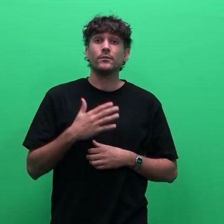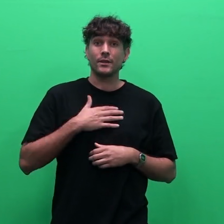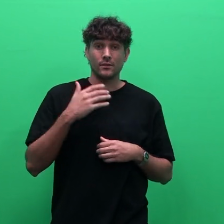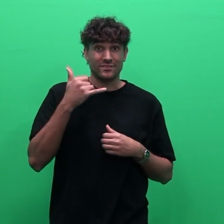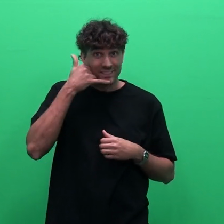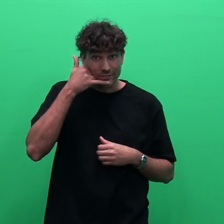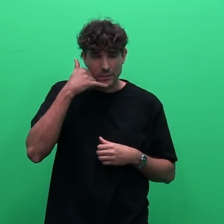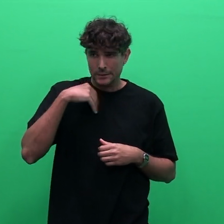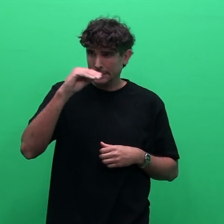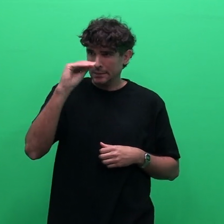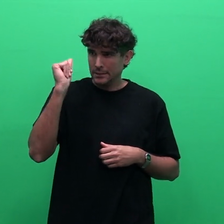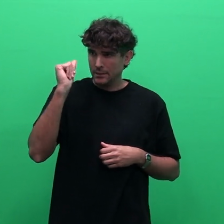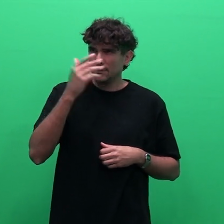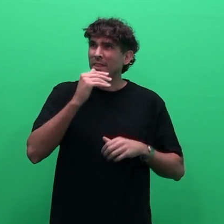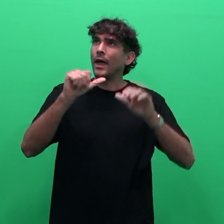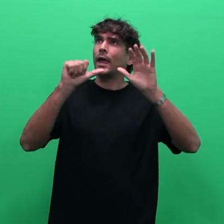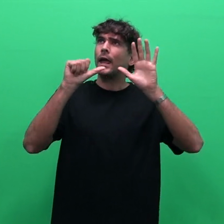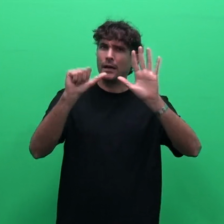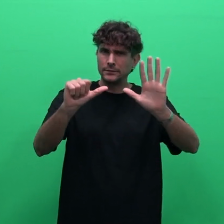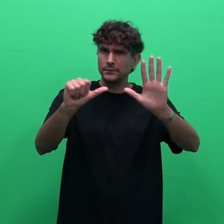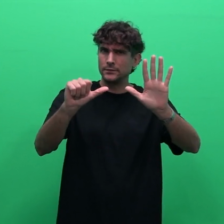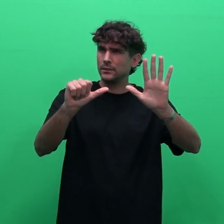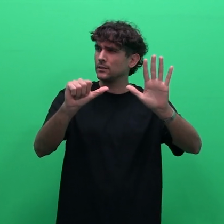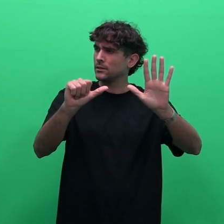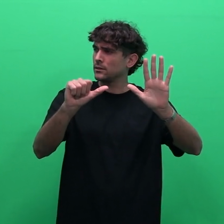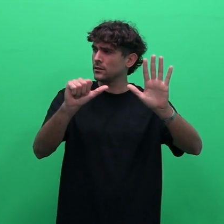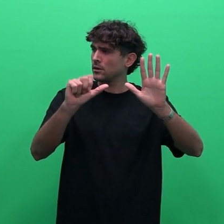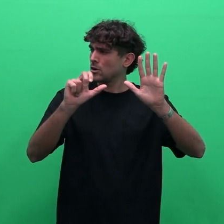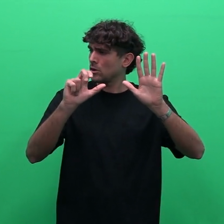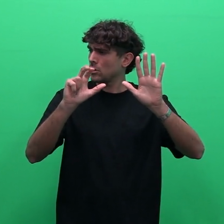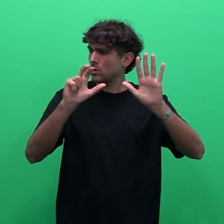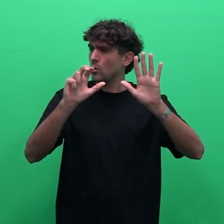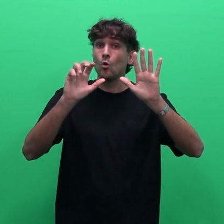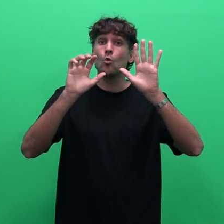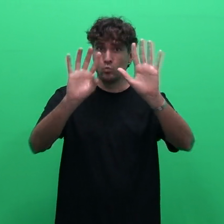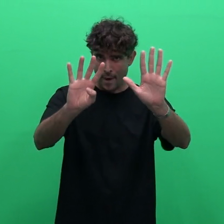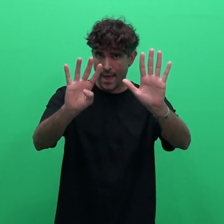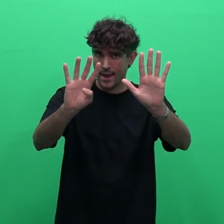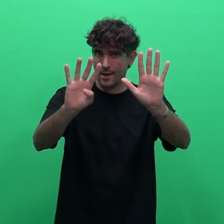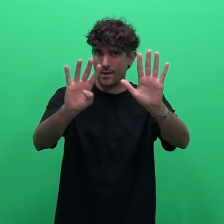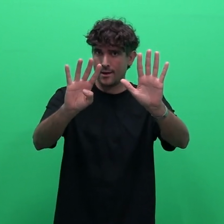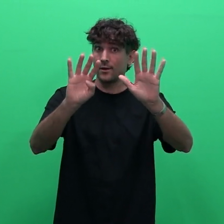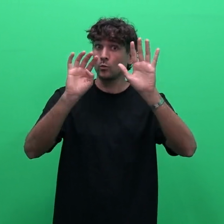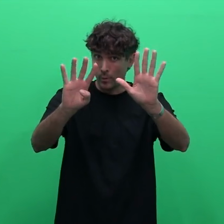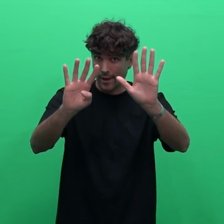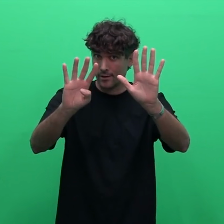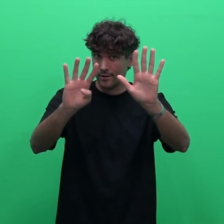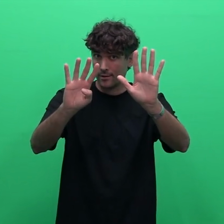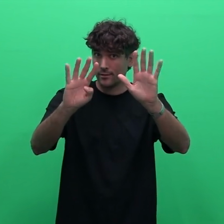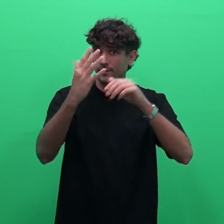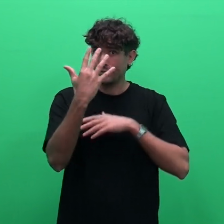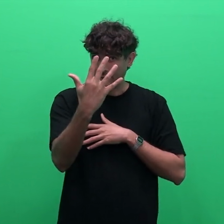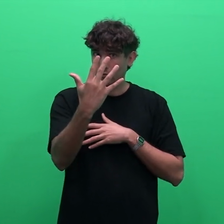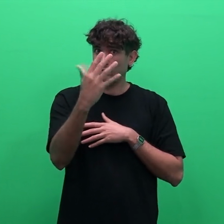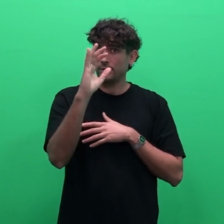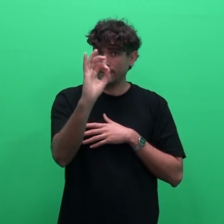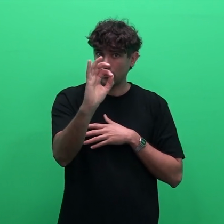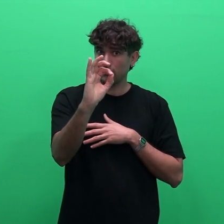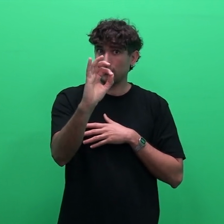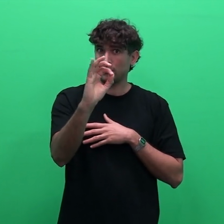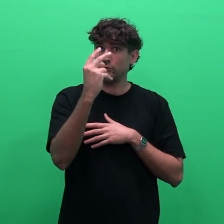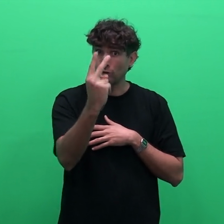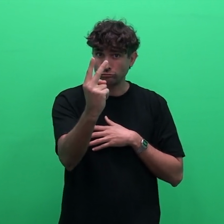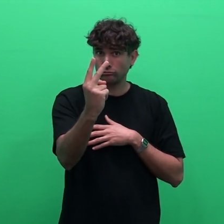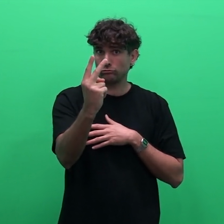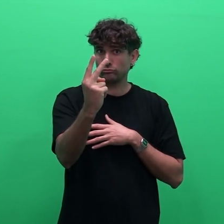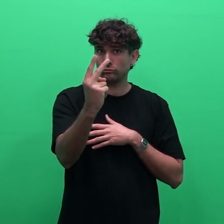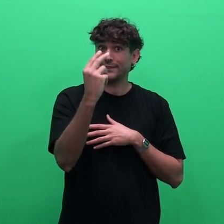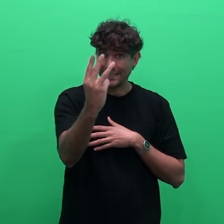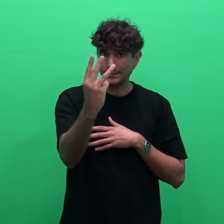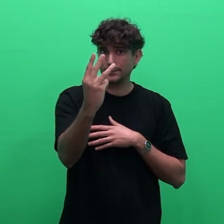El meu telèfon? Me n'he oblidat. Em sembla que és sis nou nou cinc zero dos tres.